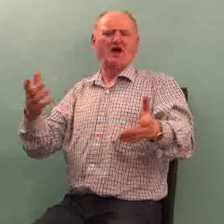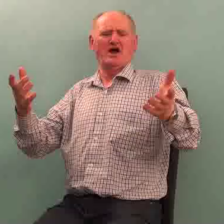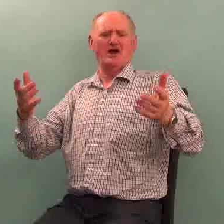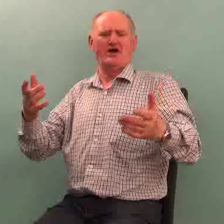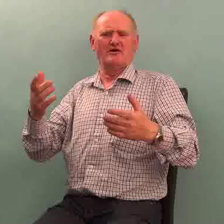Dlaczego?